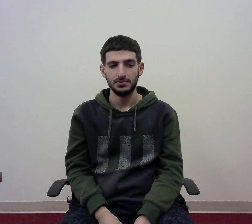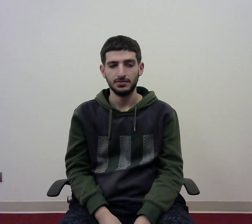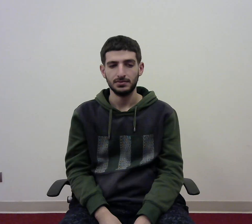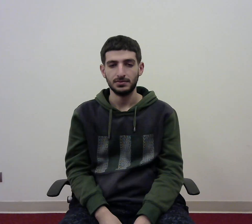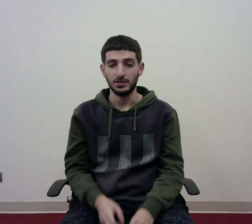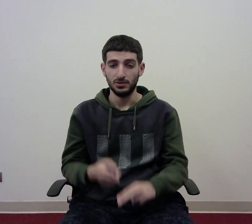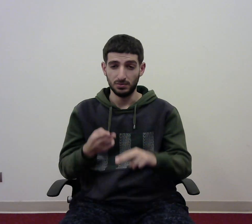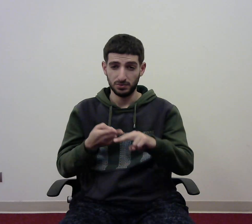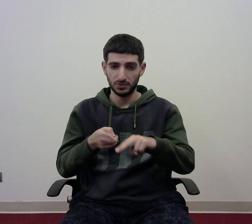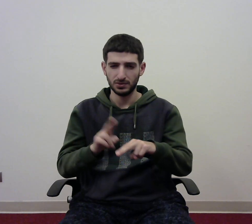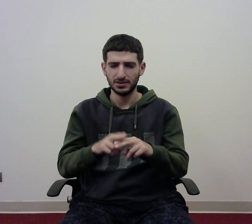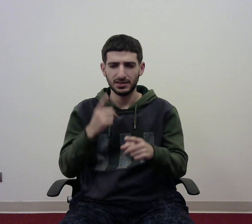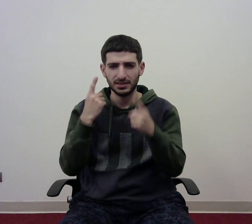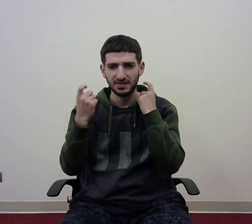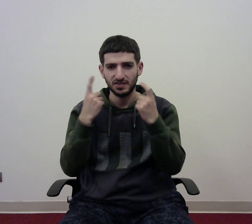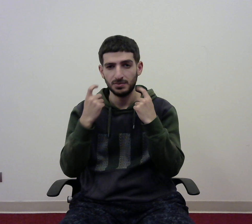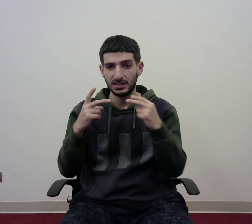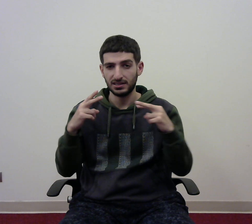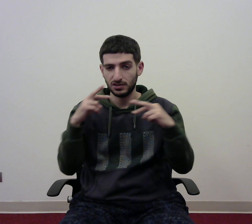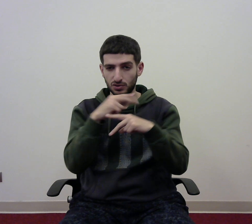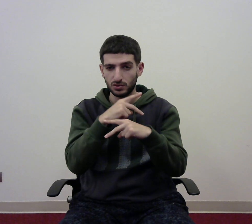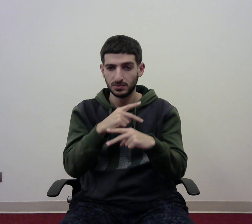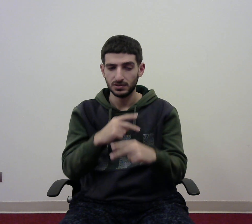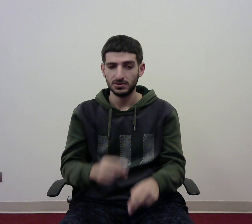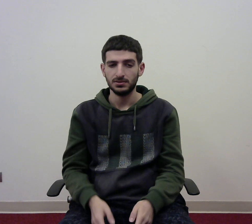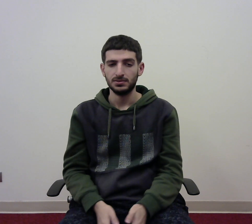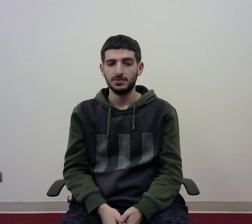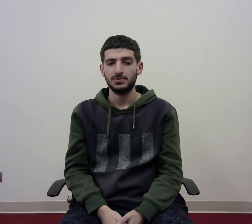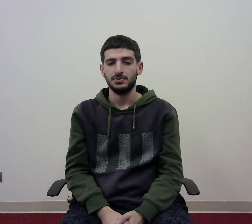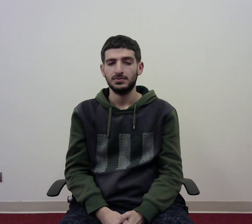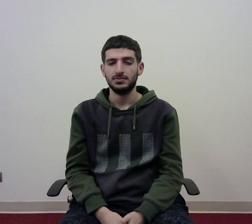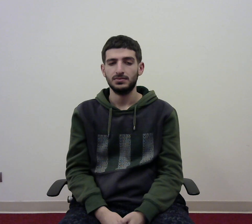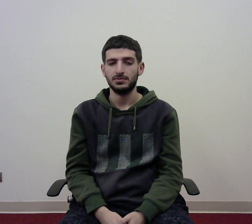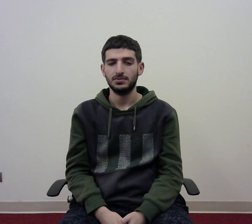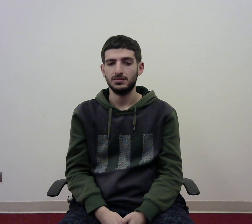Bu məlumat səhvdir